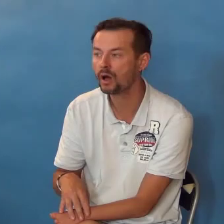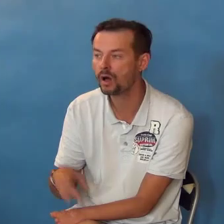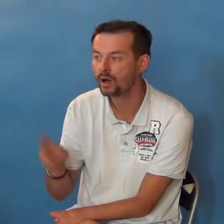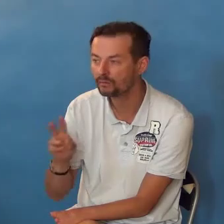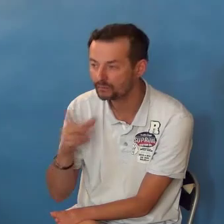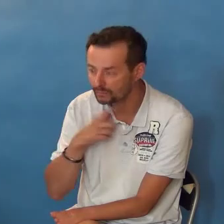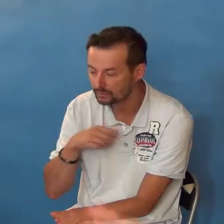We wtorek, aha.